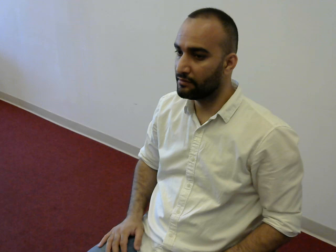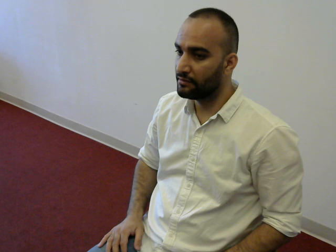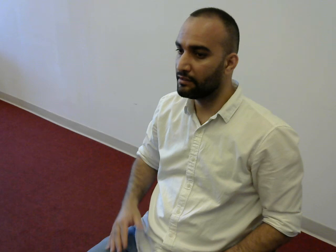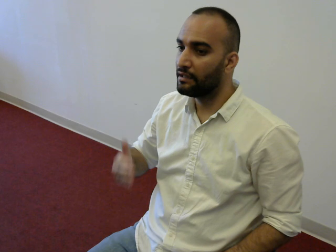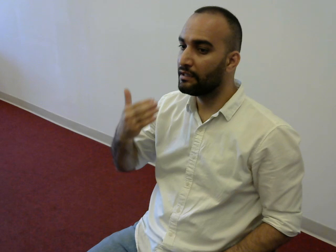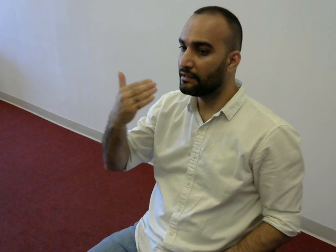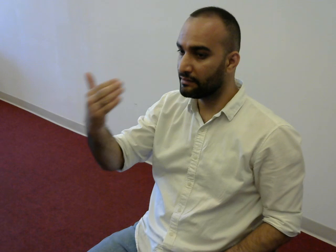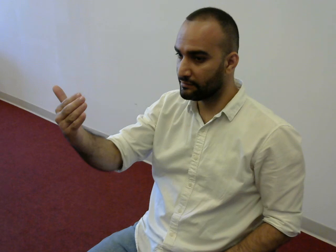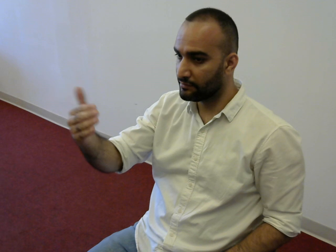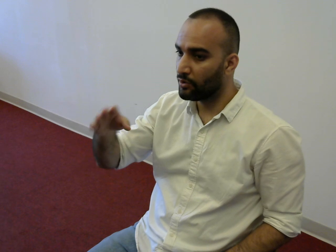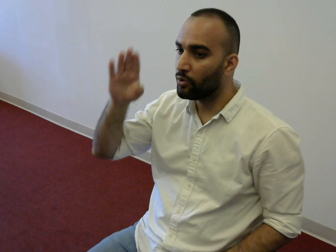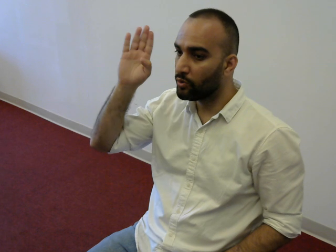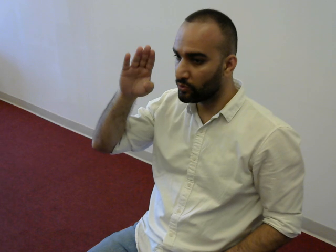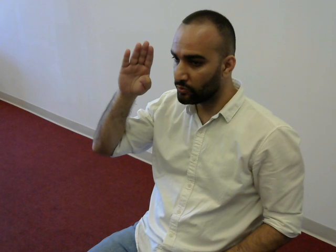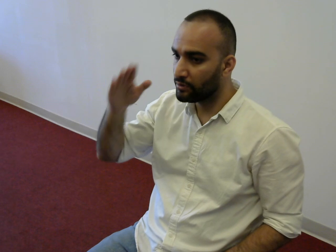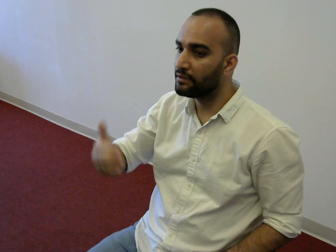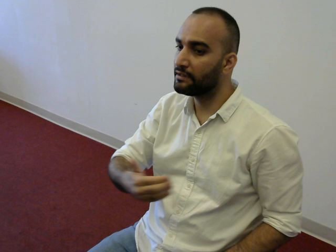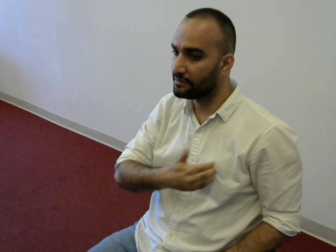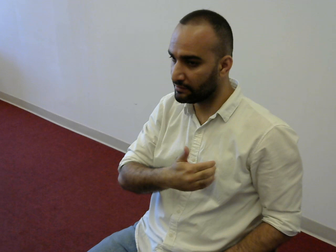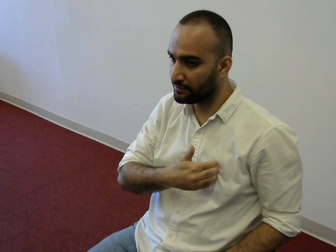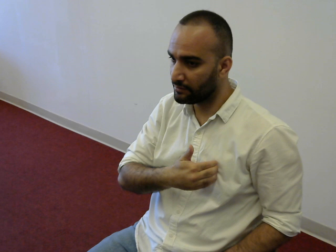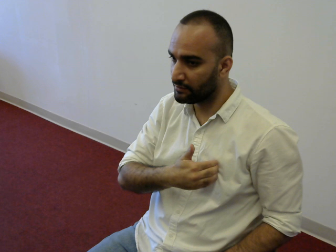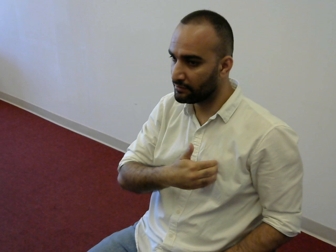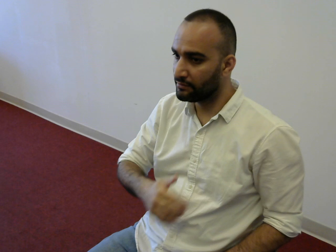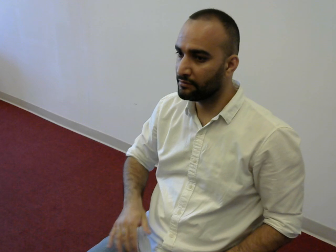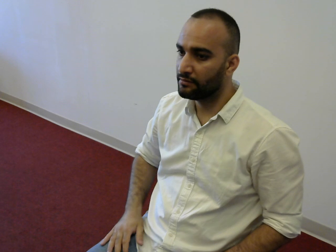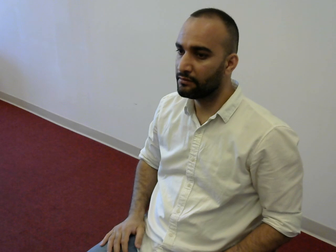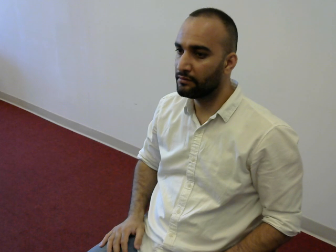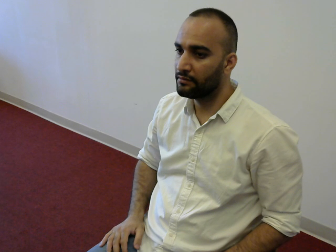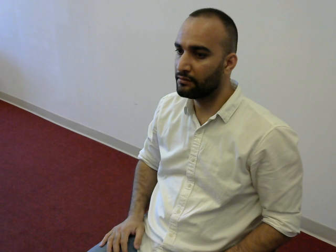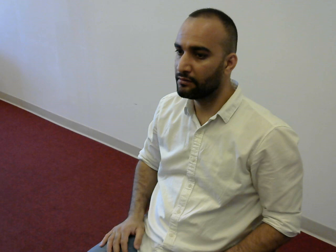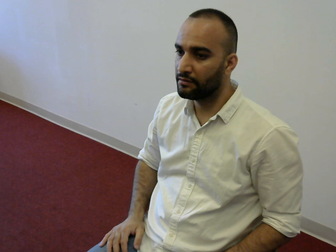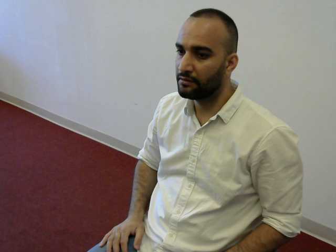Siz su istəyirsiniz?